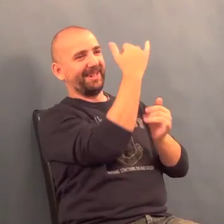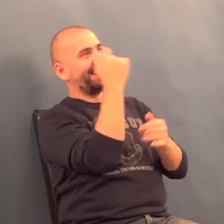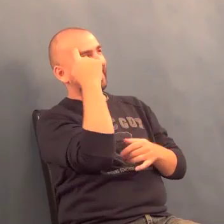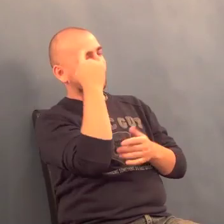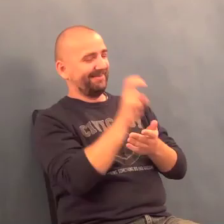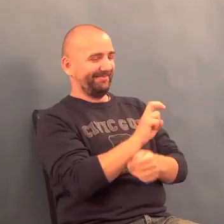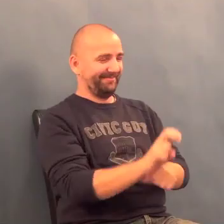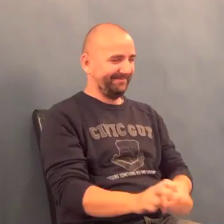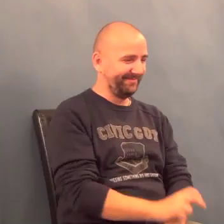Myśli i się zastanawia.